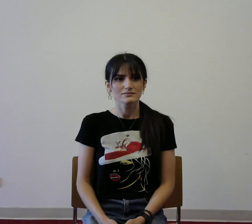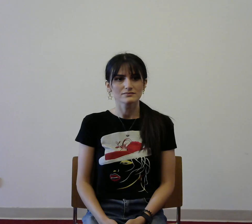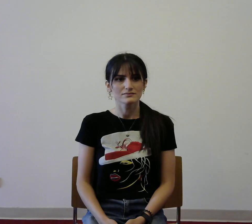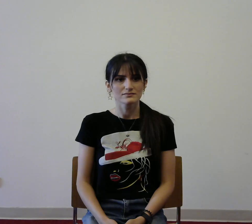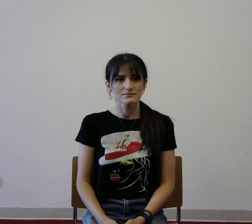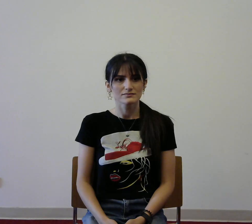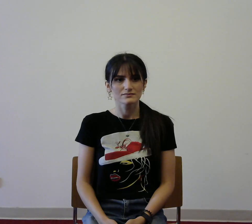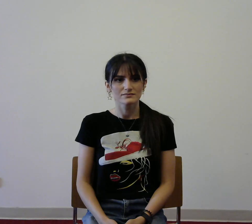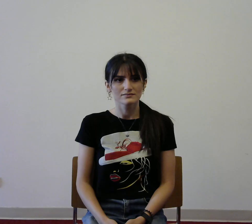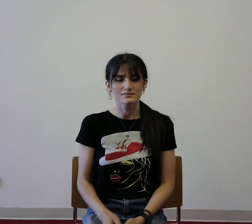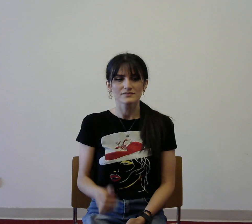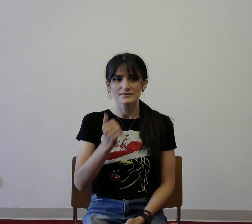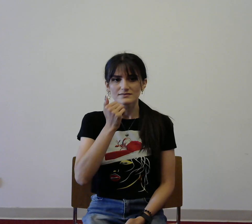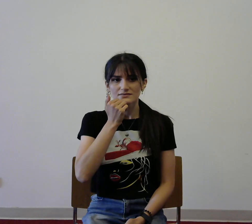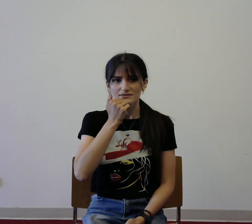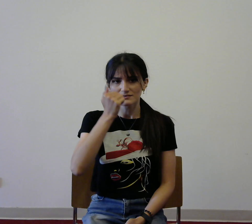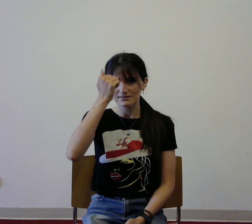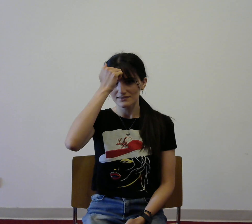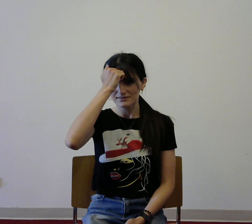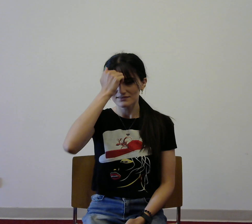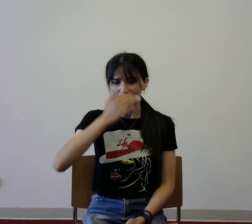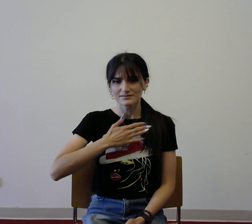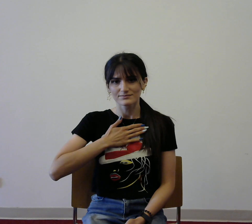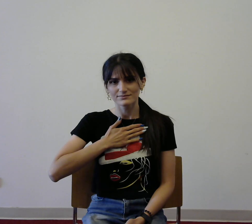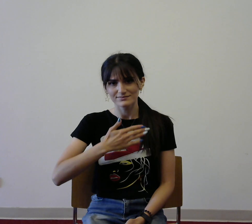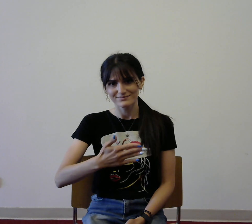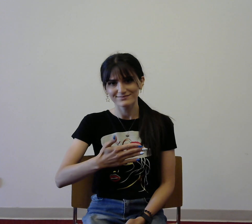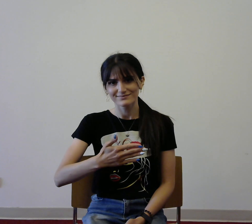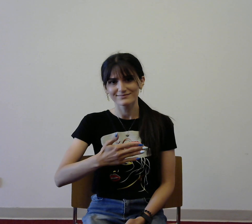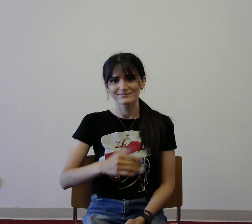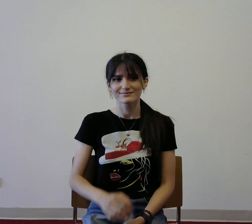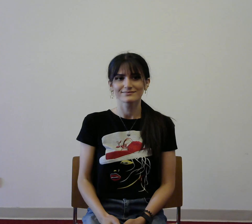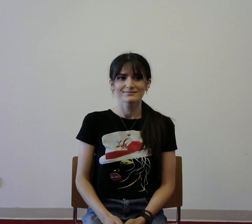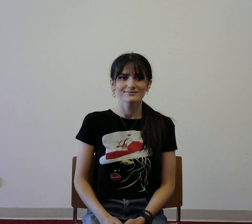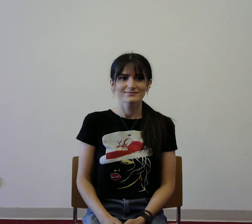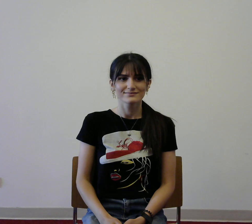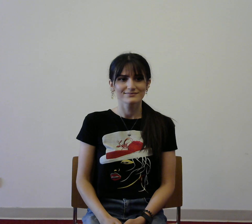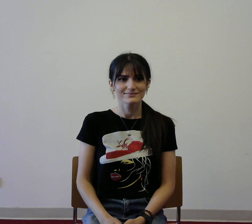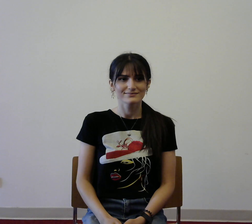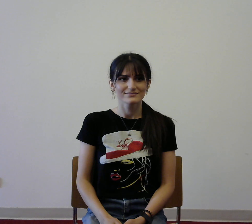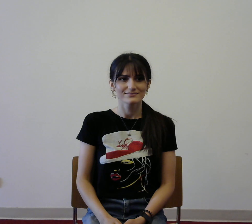Təşəkkür edirəm